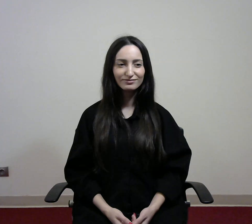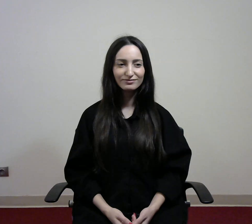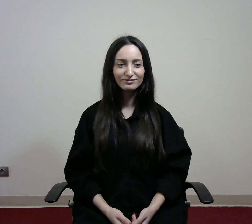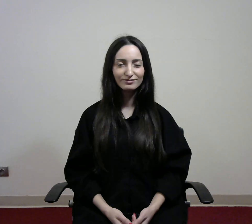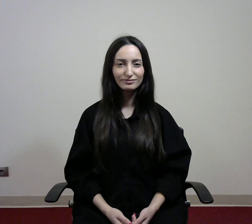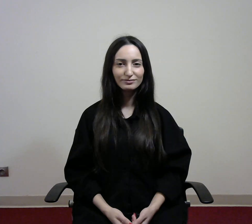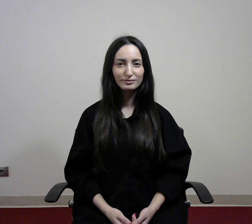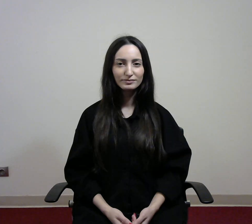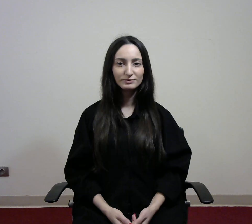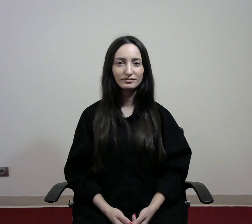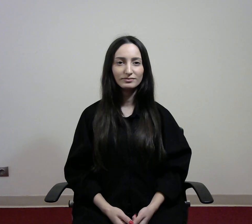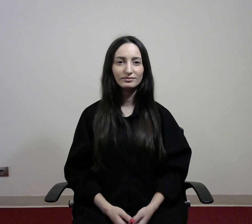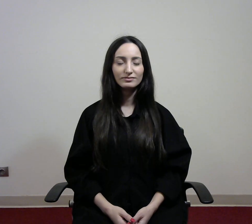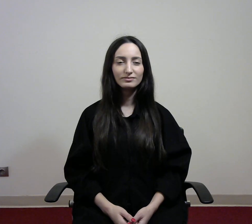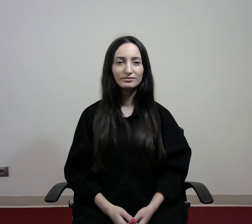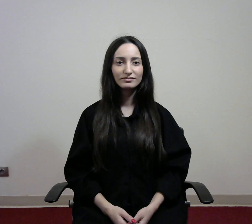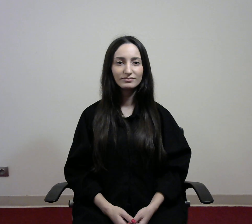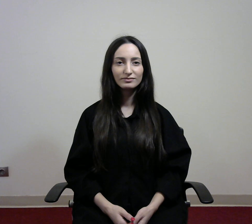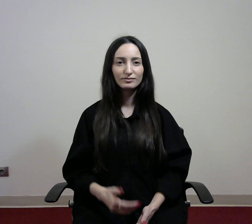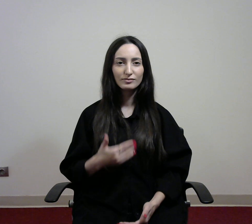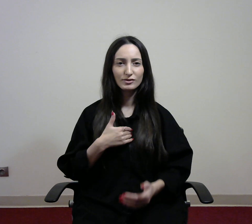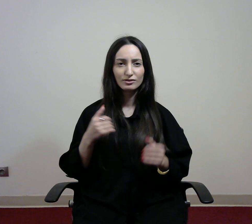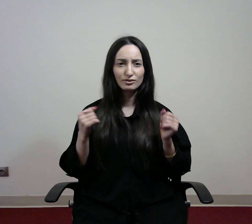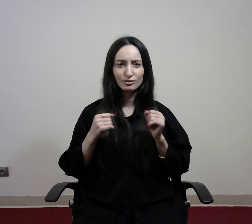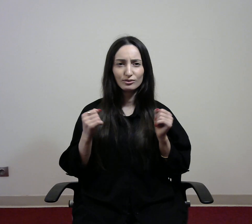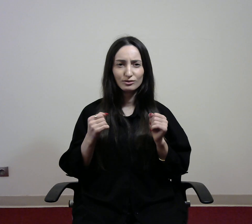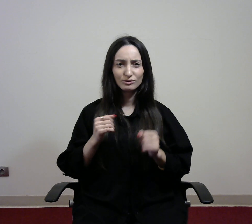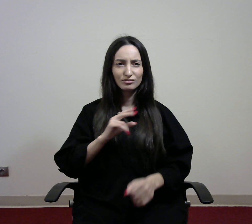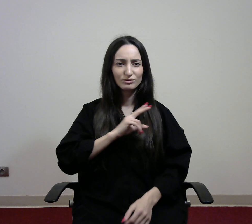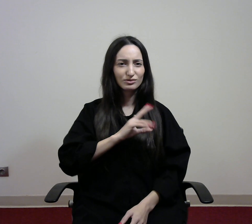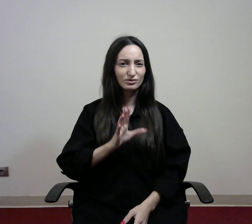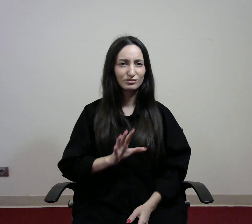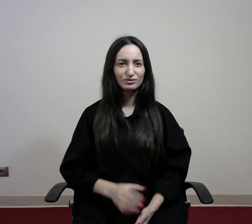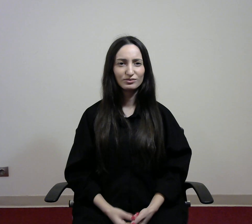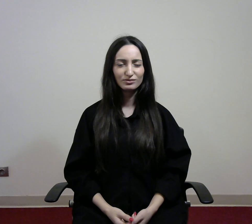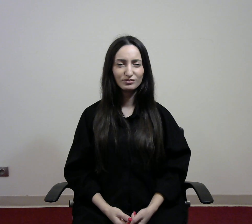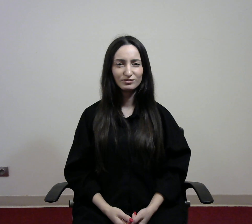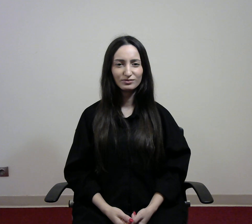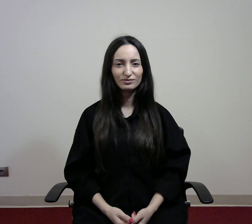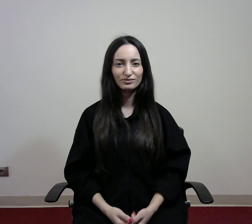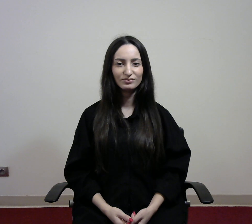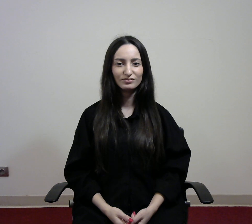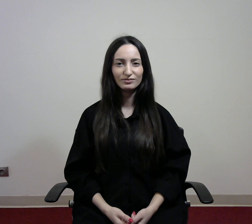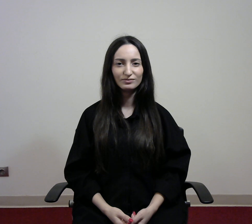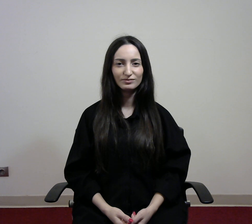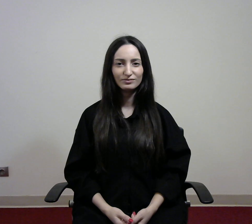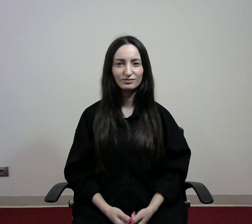Mən qışı sevmirəm